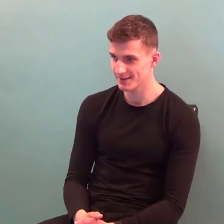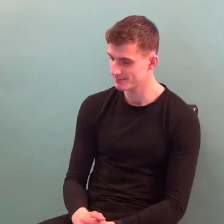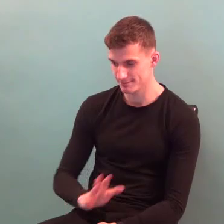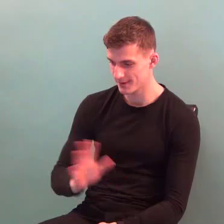Nie mam.